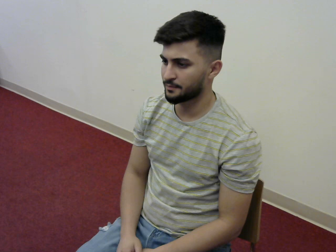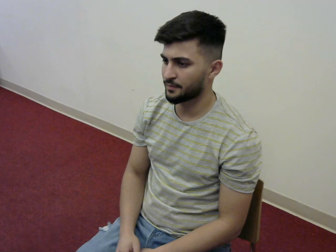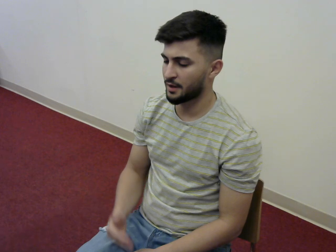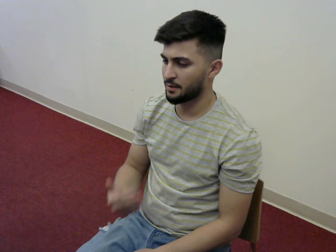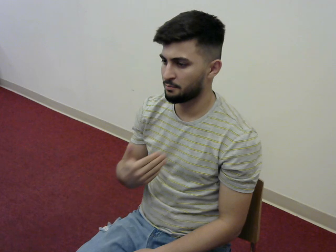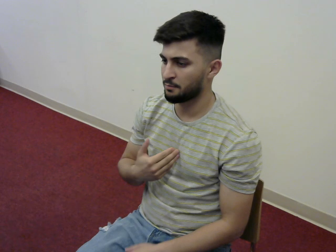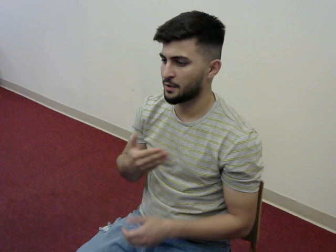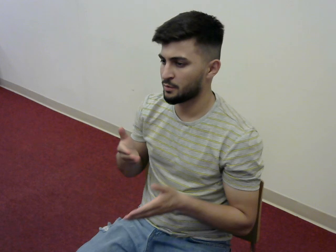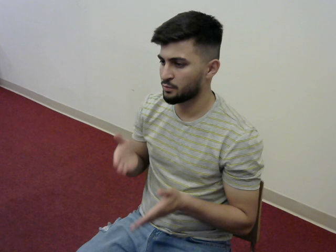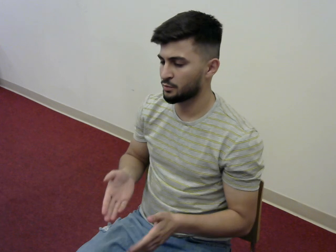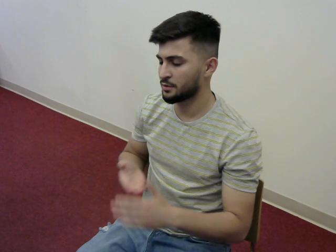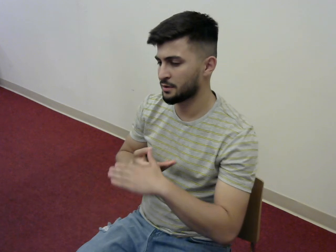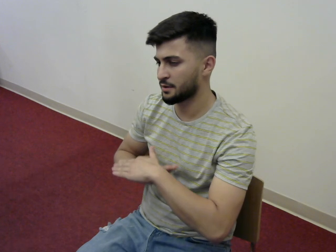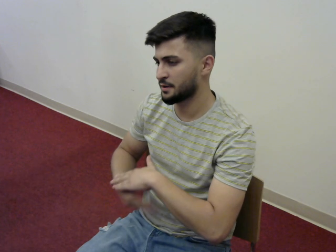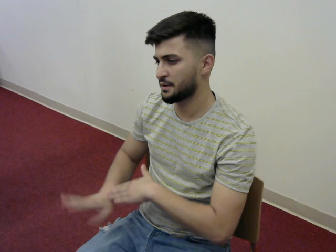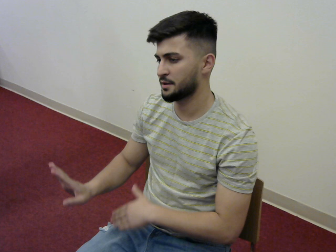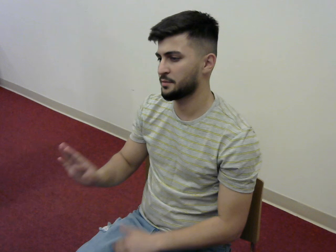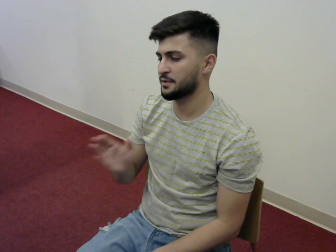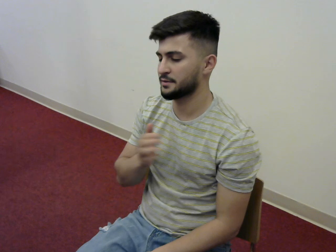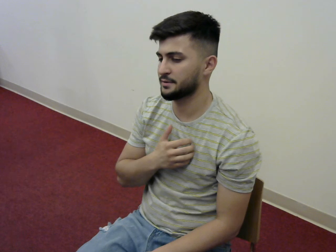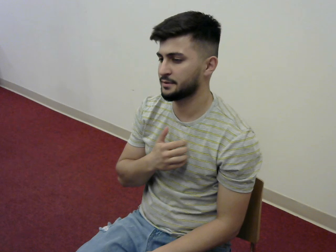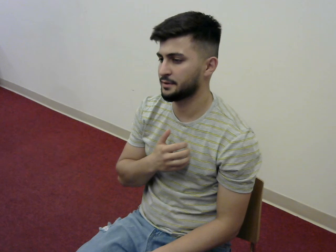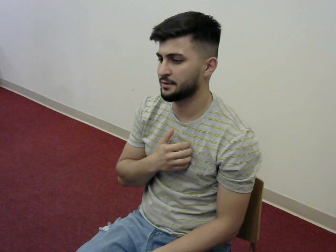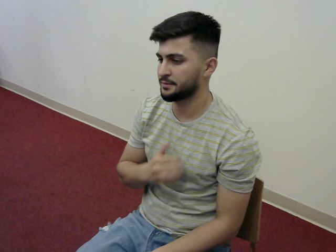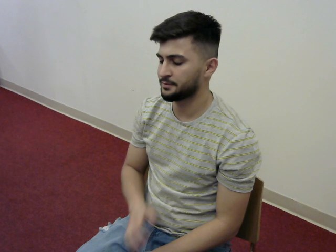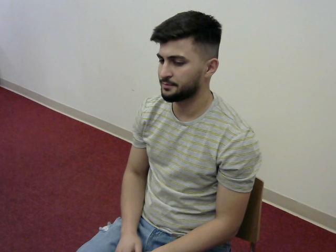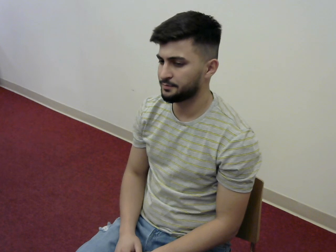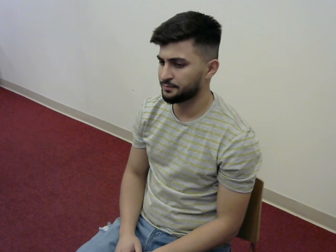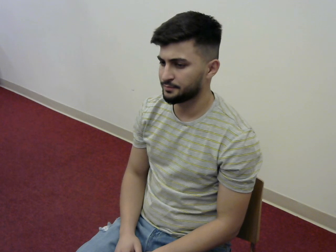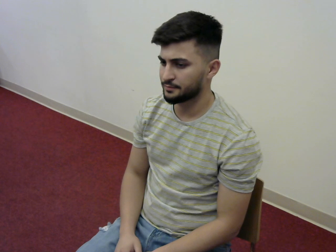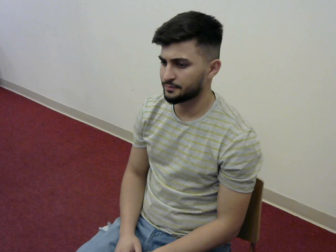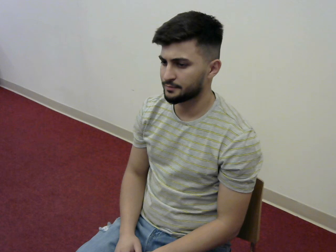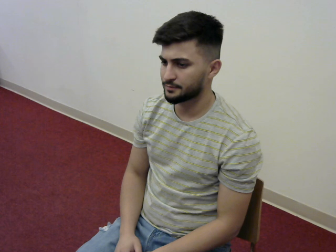Mən burdan getmək istəyirəm